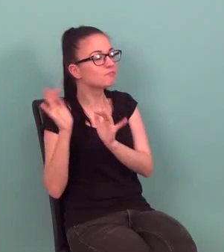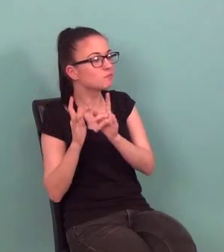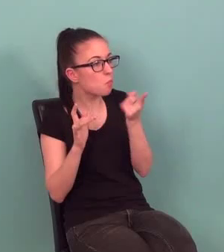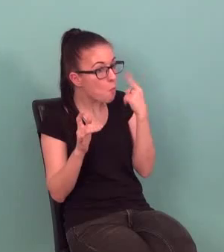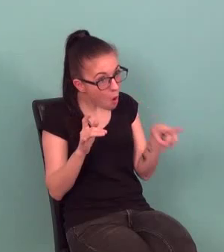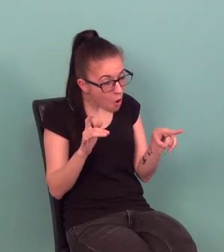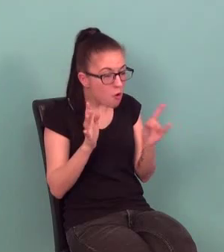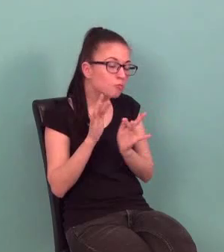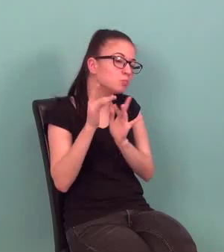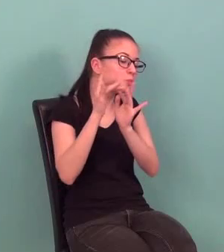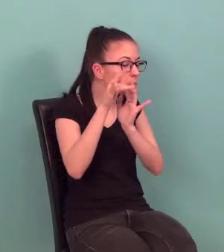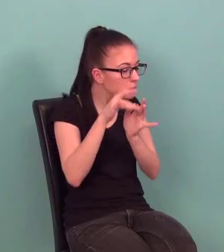Zauważa gruszki i podjeżdża bliżej.